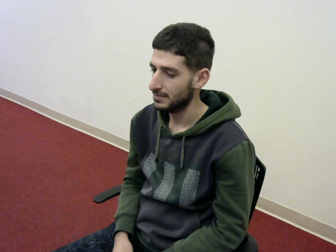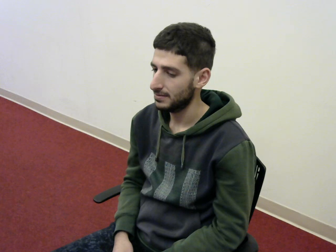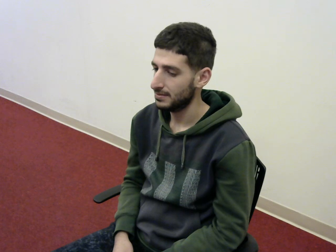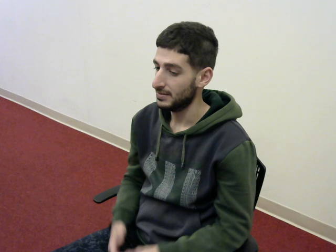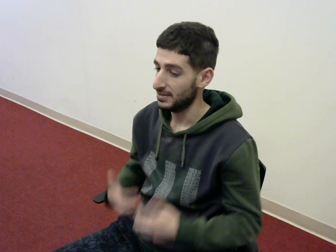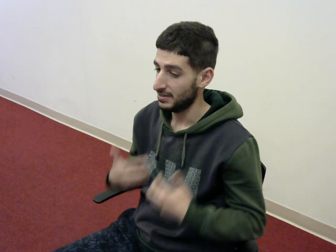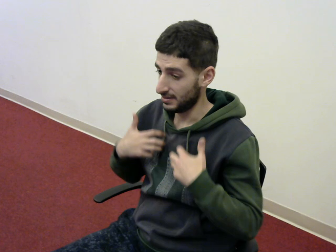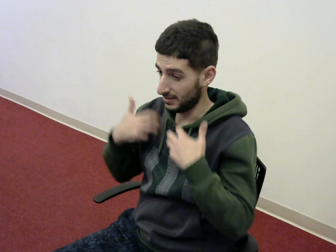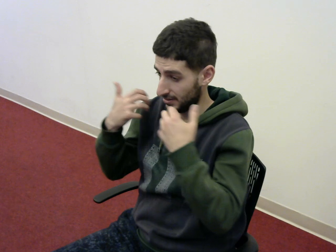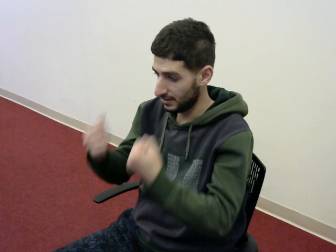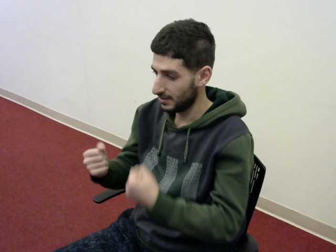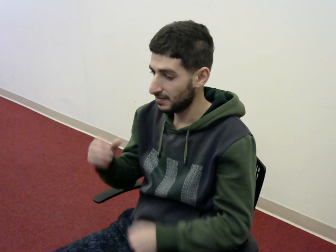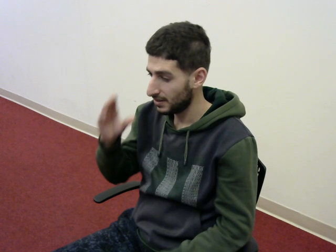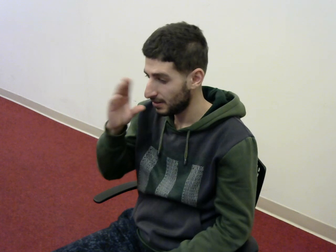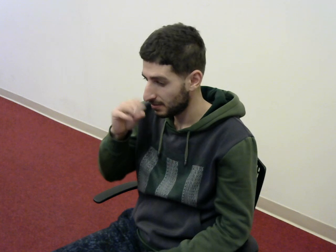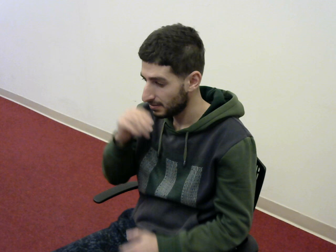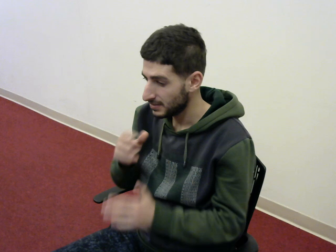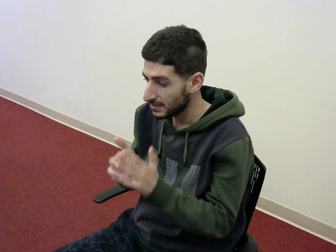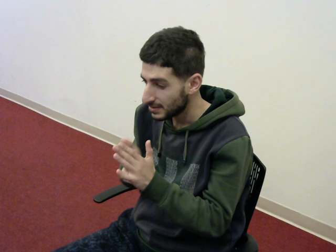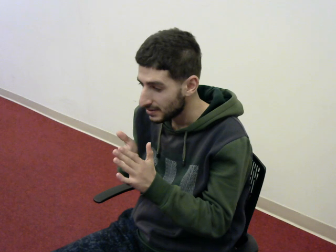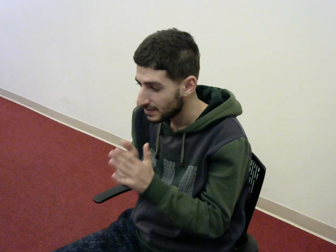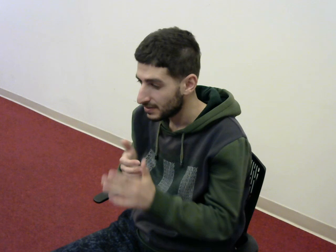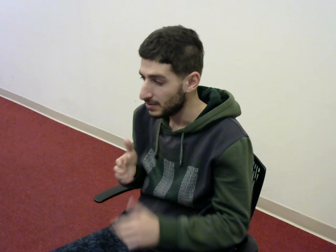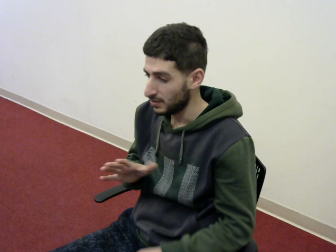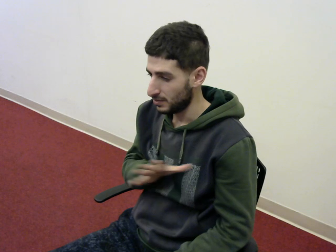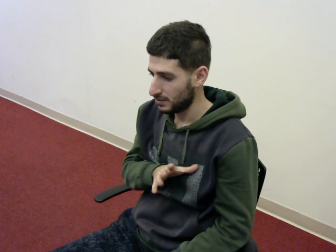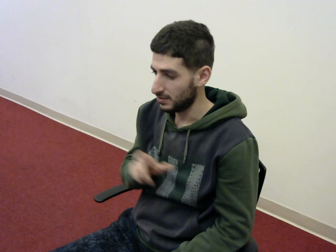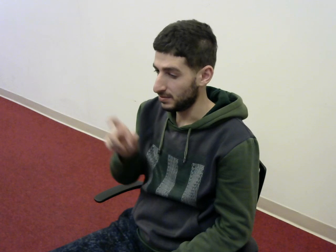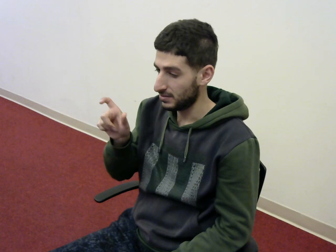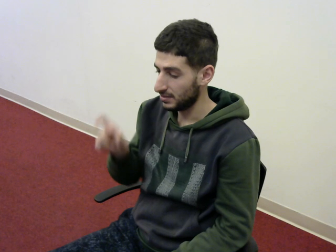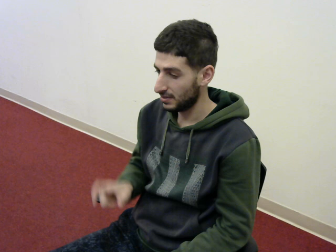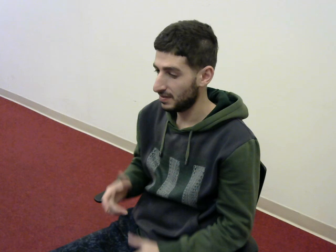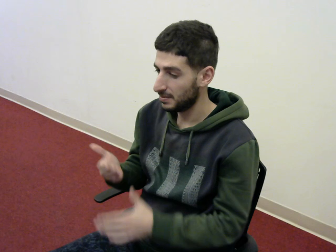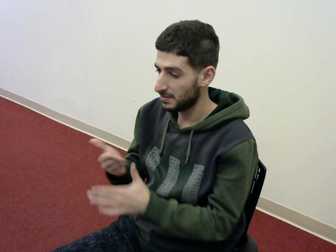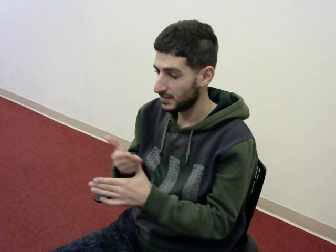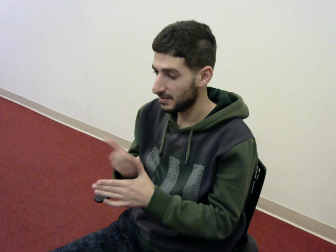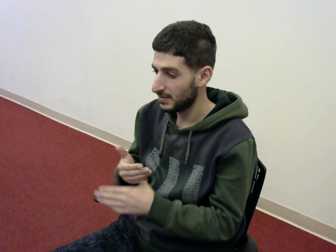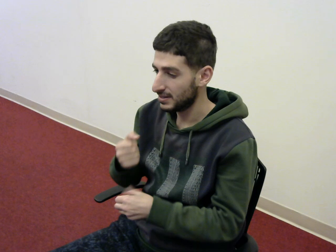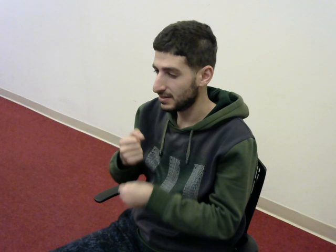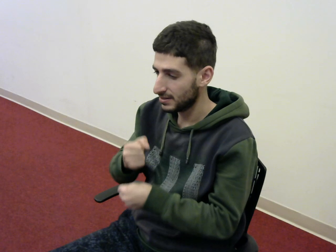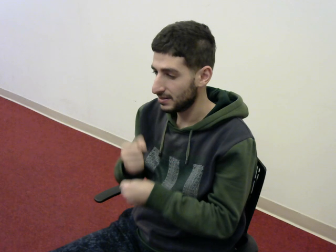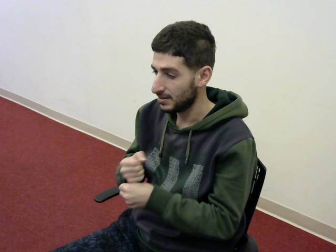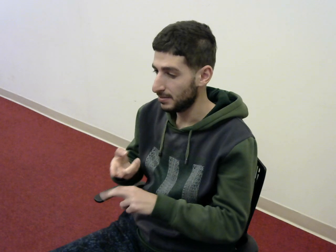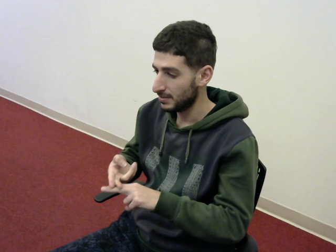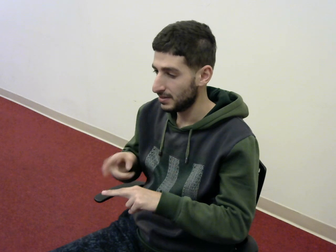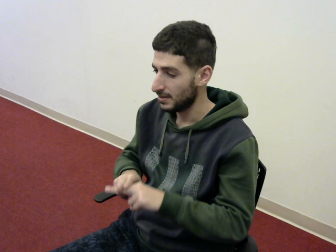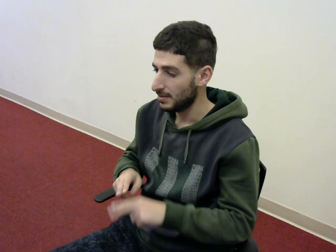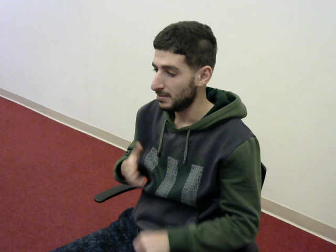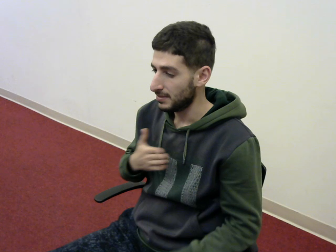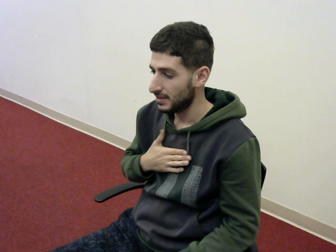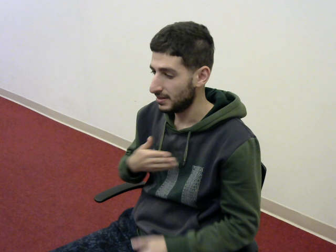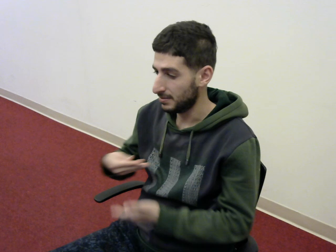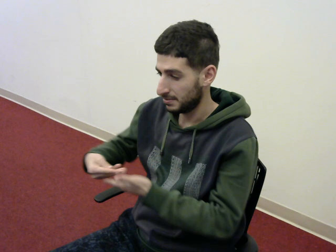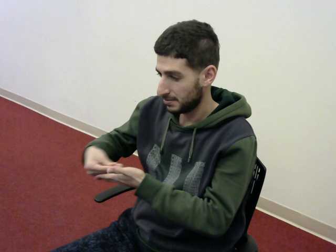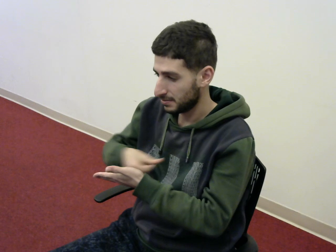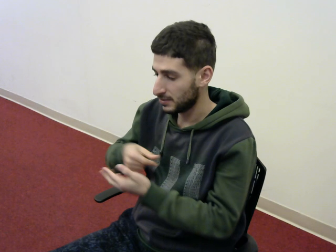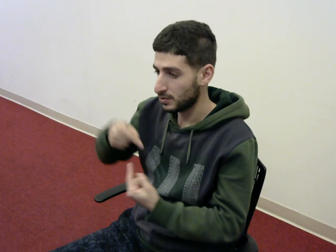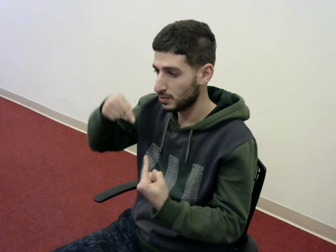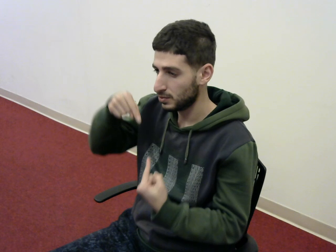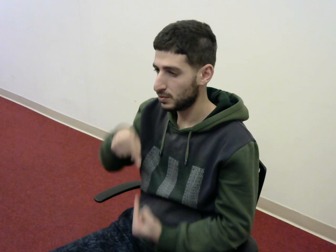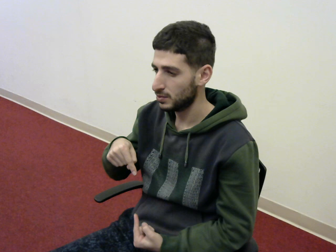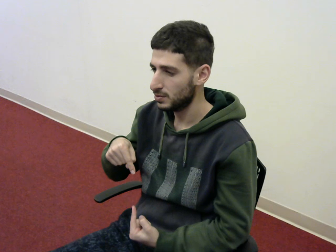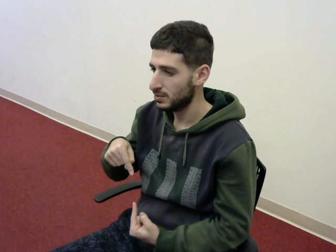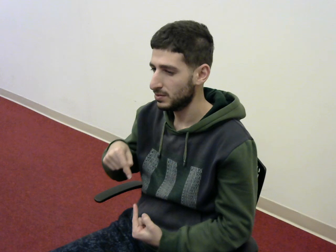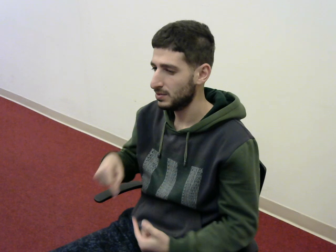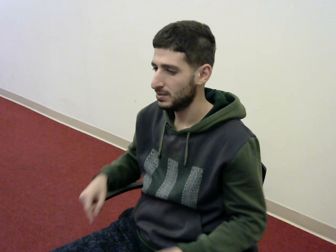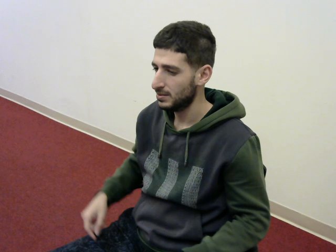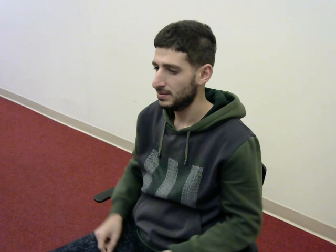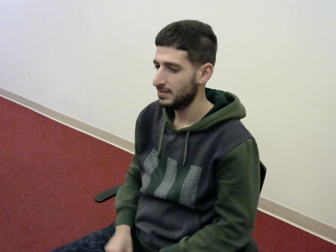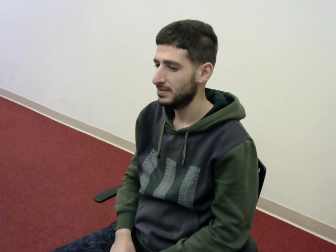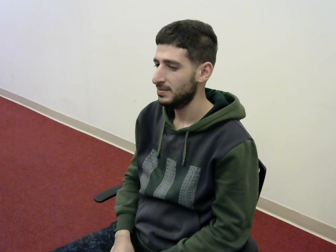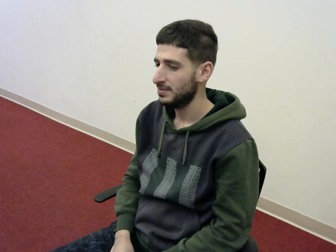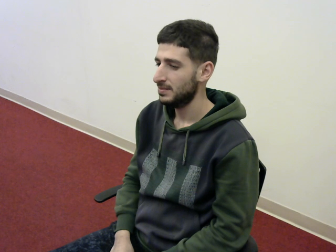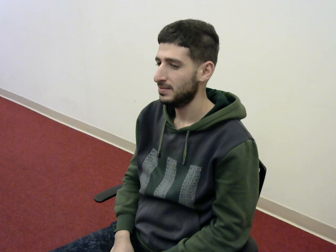Sağlamlıq imkanı məhdud olan şəxsə kömək etdiyimə görə mənə ödəniş düşürmü?